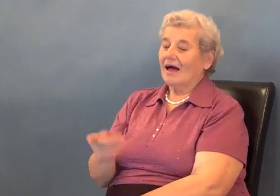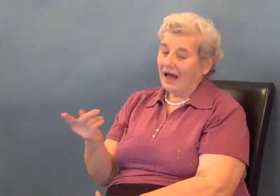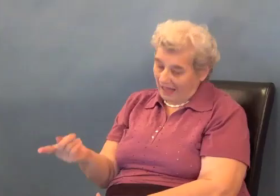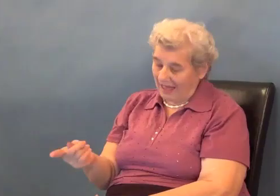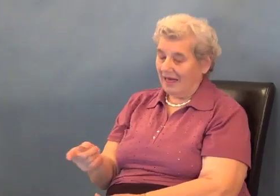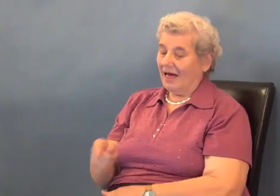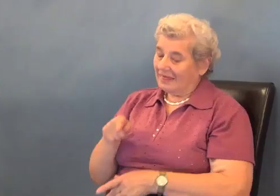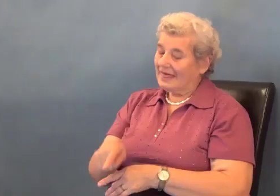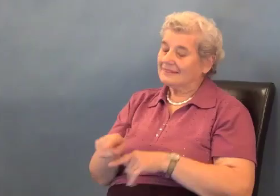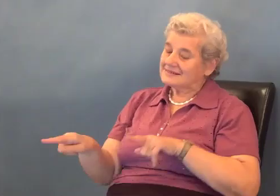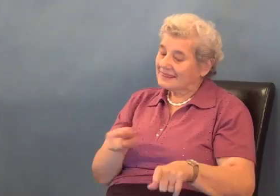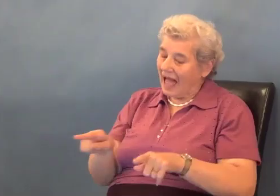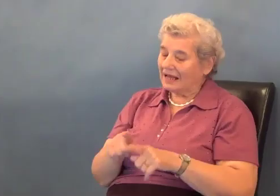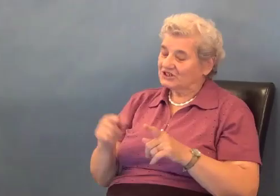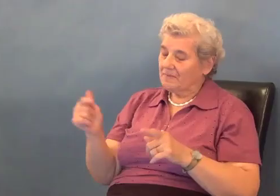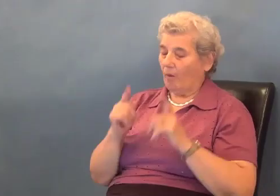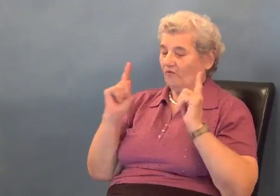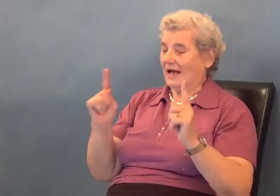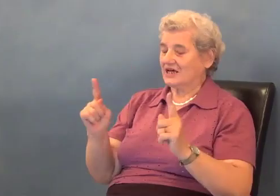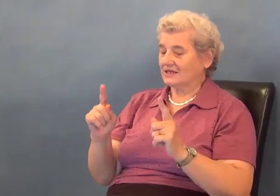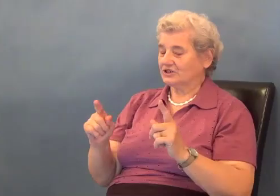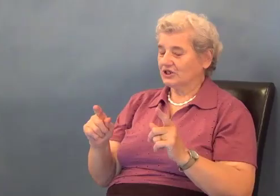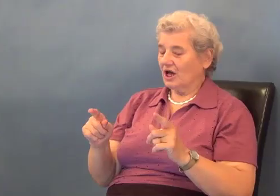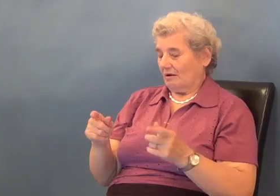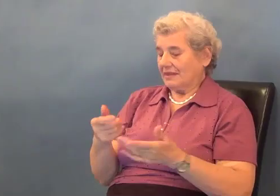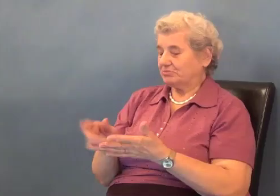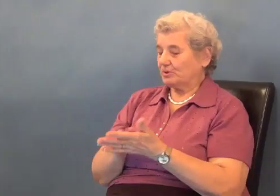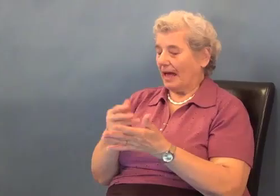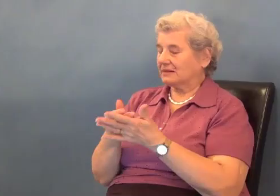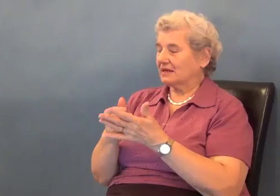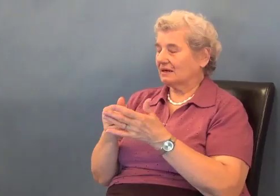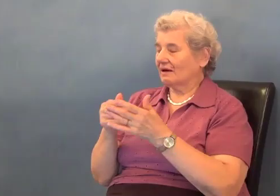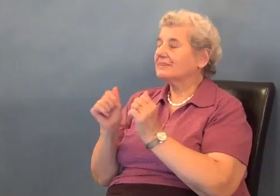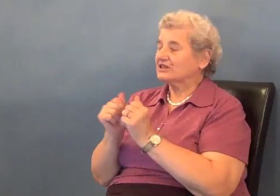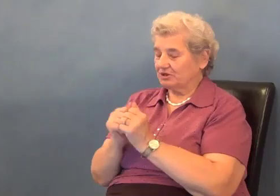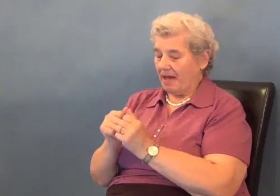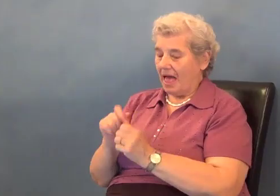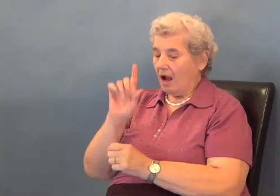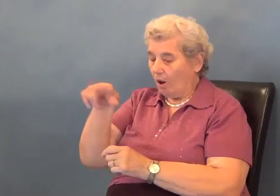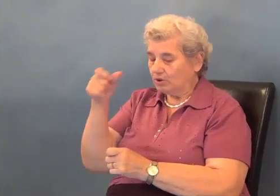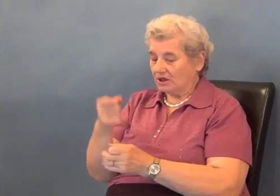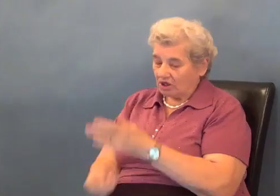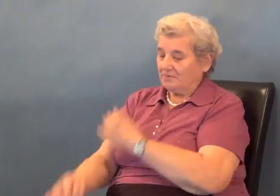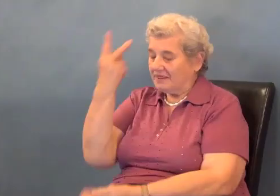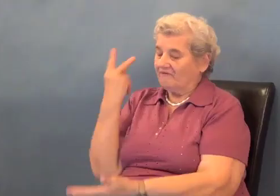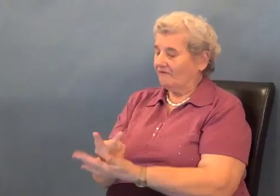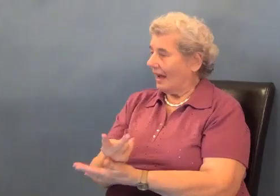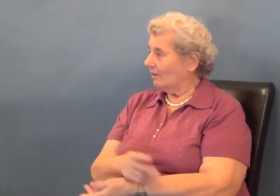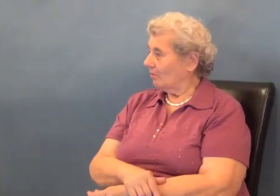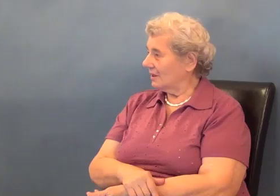Ten znak - trzeba uważać, na przykład w zimie, żeby nie wywalić na lodzie.